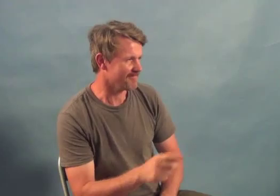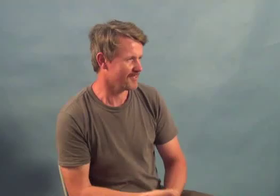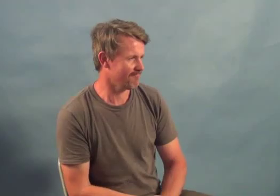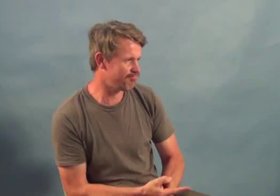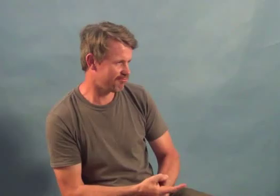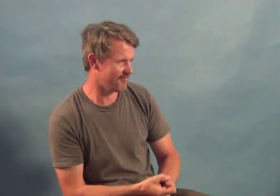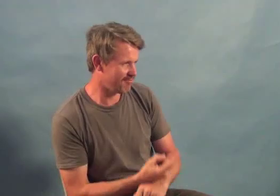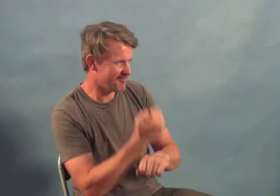Rzucił kamieniem.